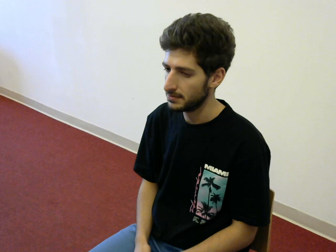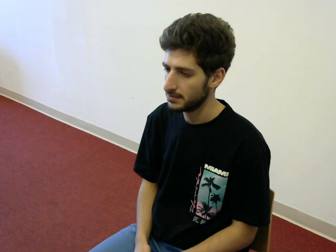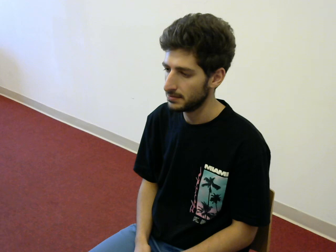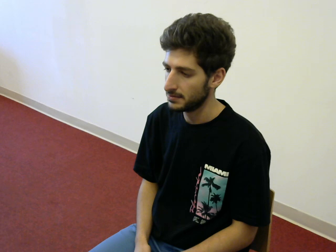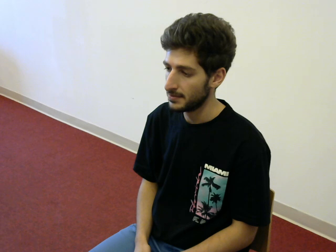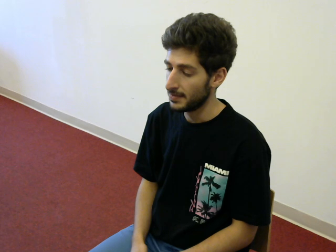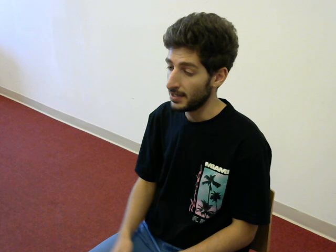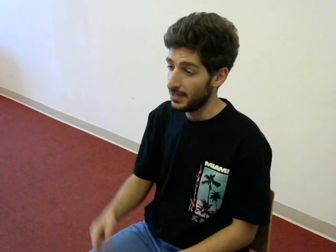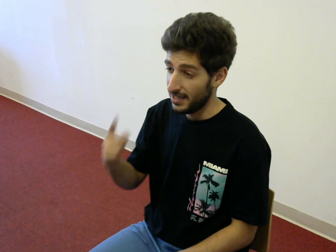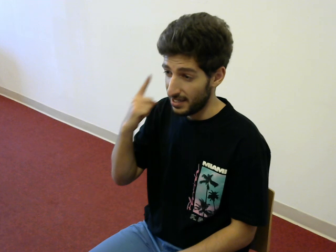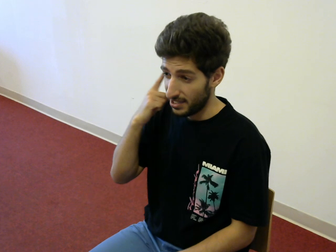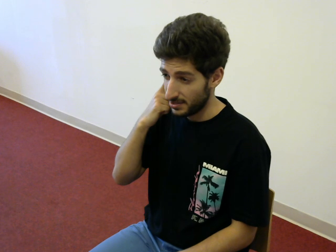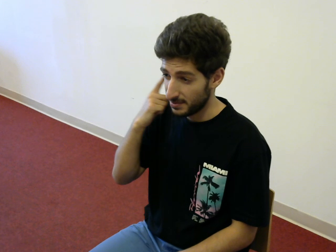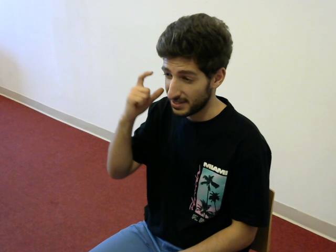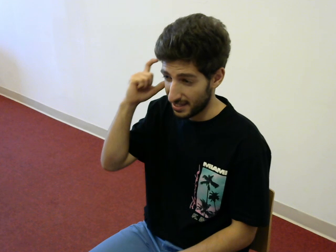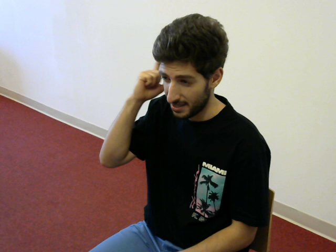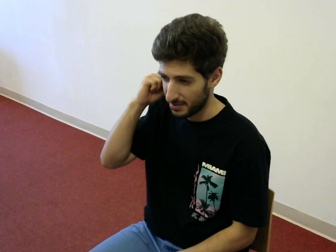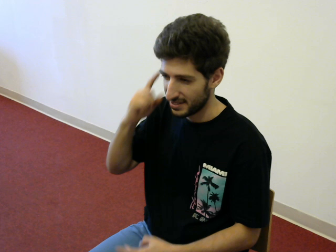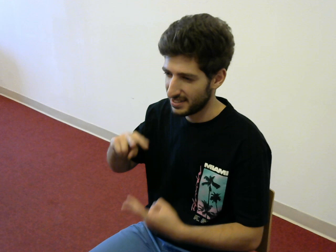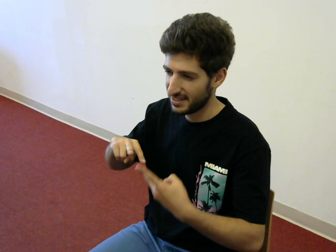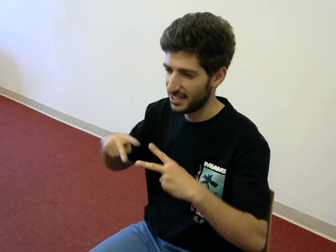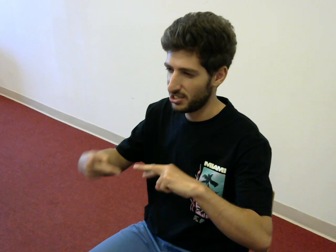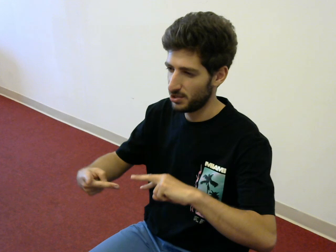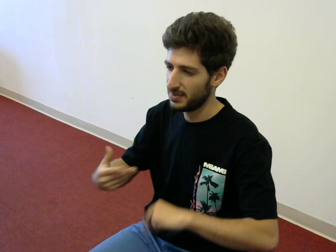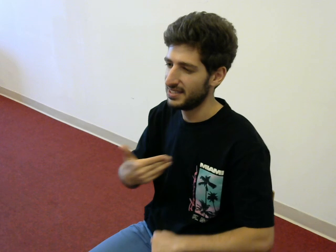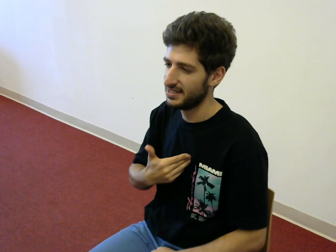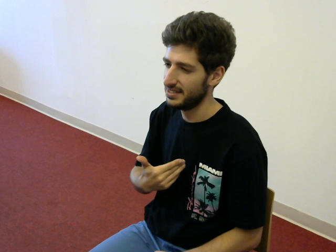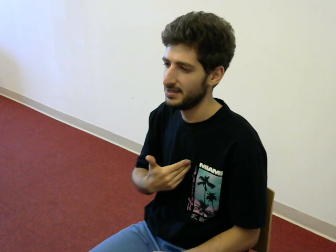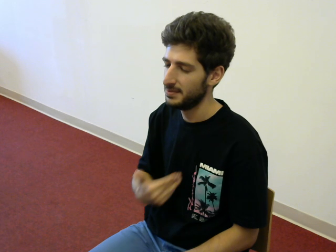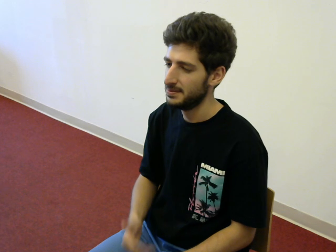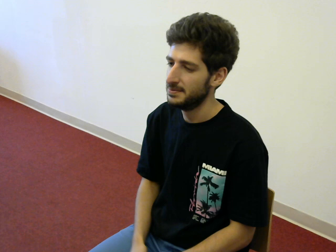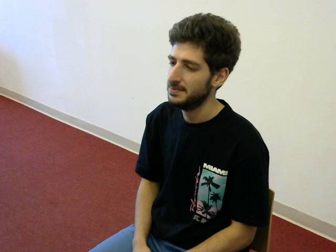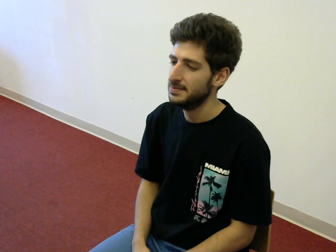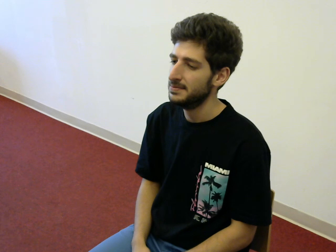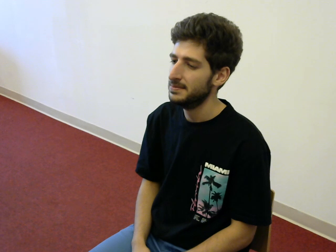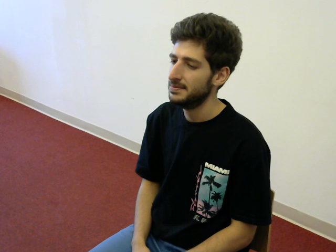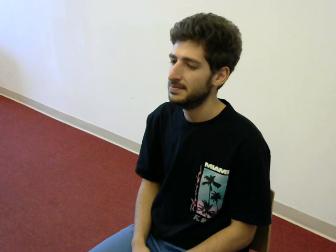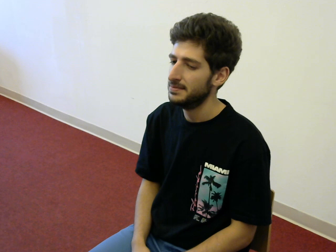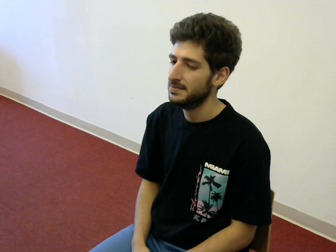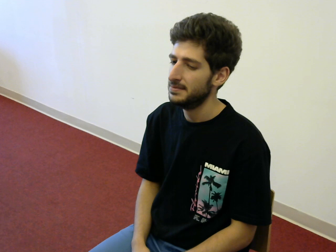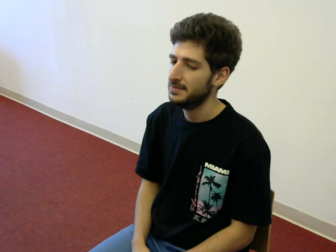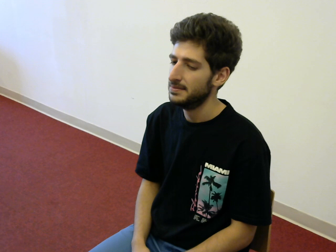Eşitmə aparatını dəyişmək istəyirəm